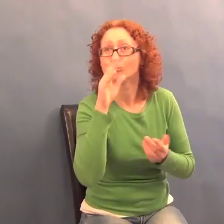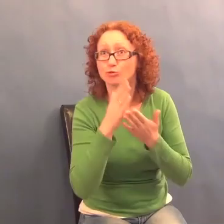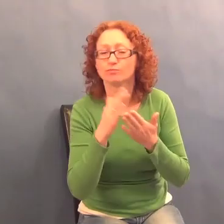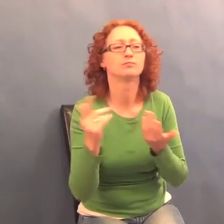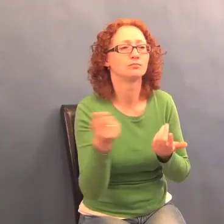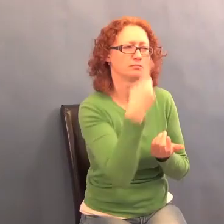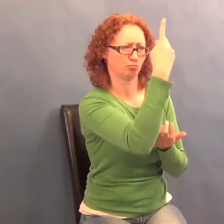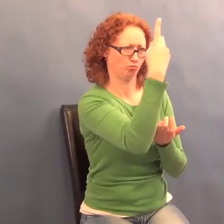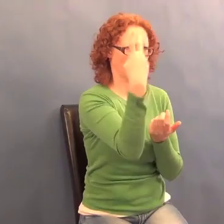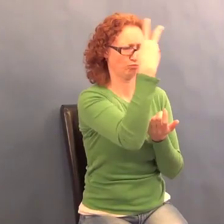Charlie Chaplin pokazuje jeden palec, potem dwa palce.